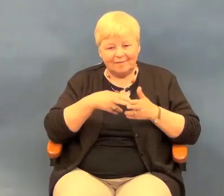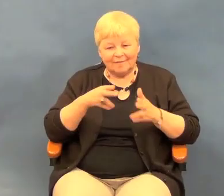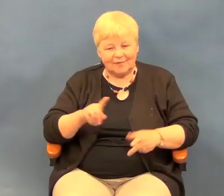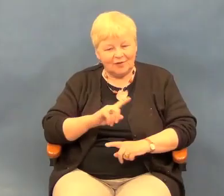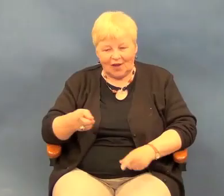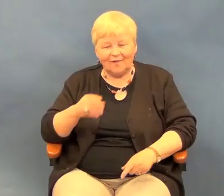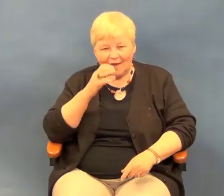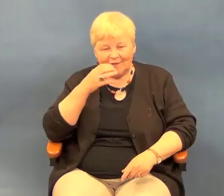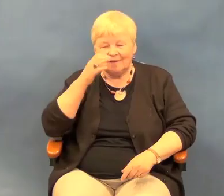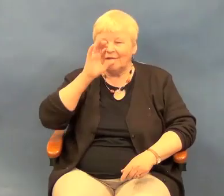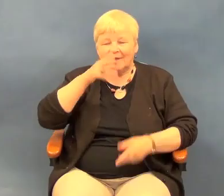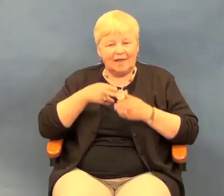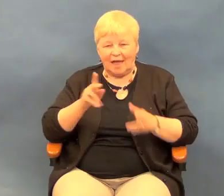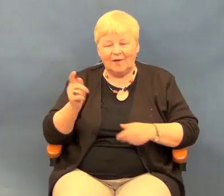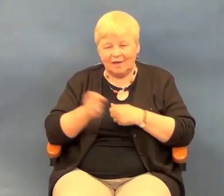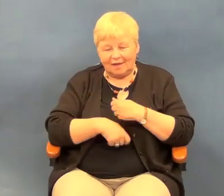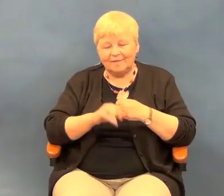Tak, na ulicy nie można jeść burgerów i pić napojów.